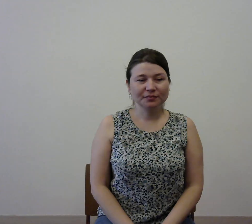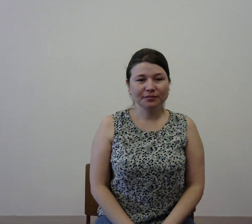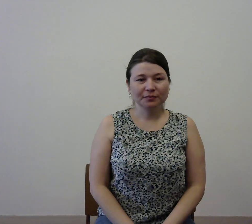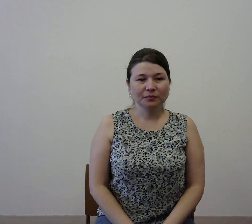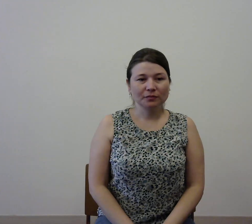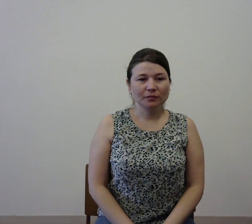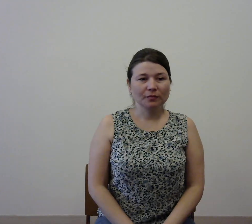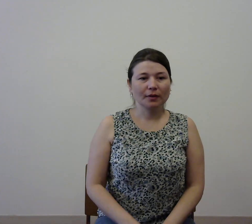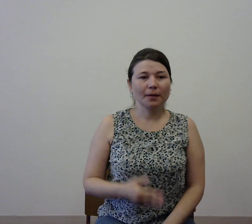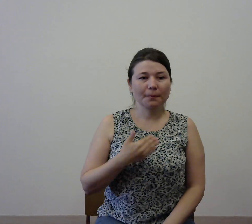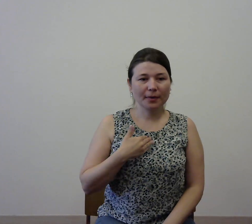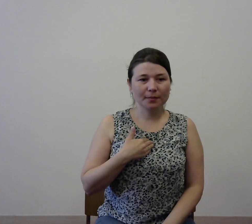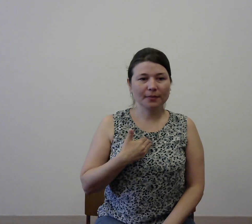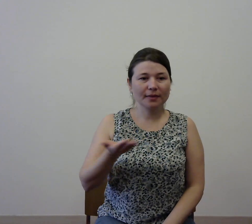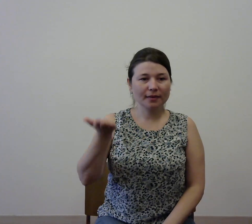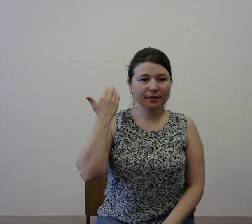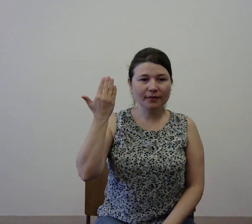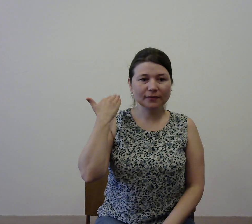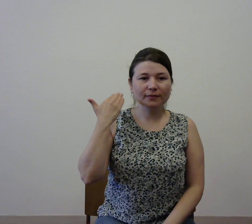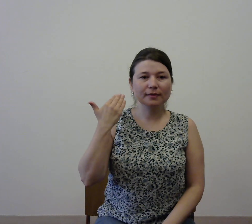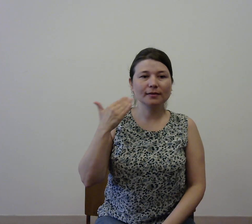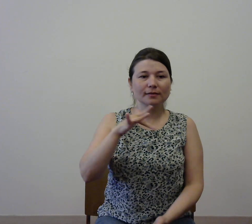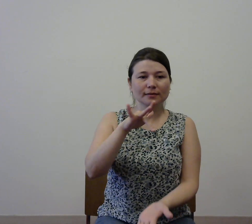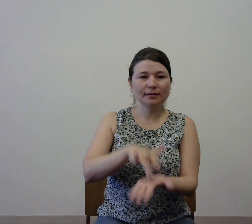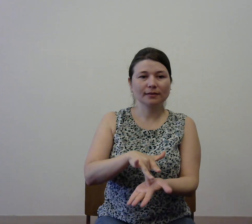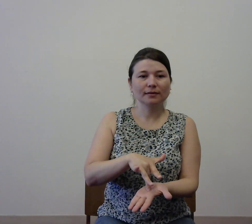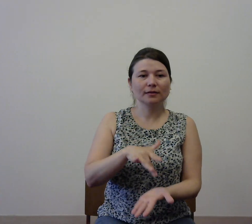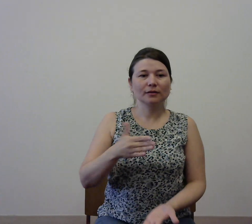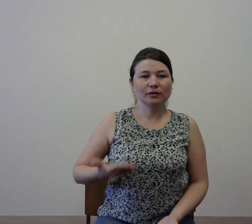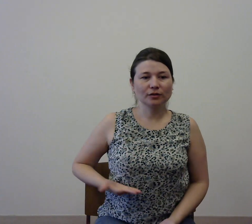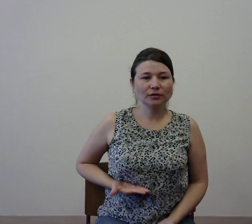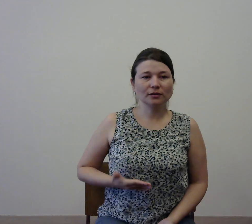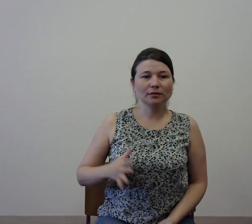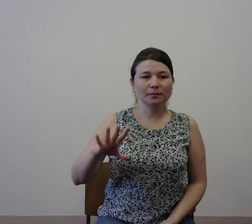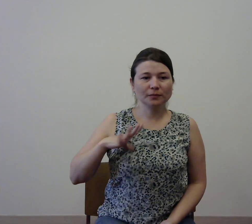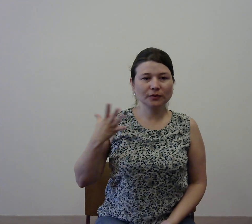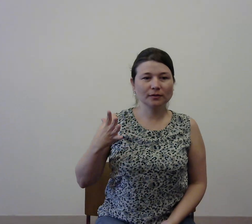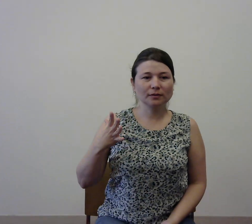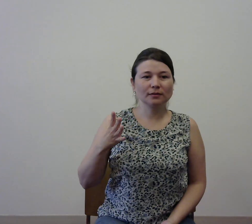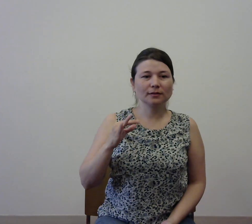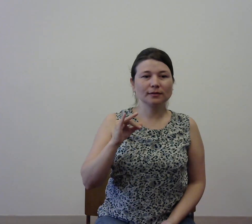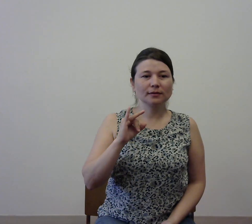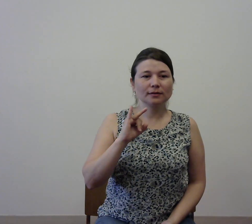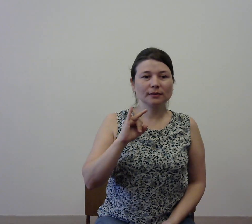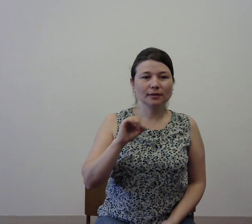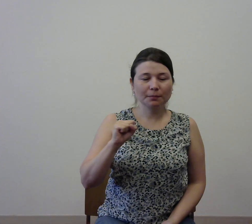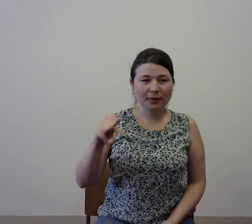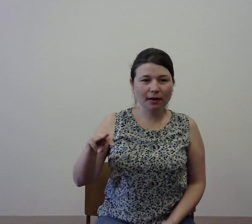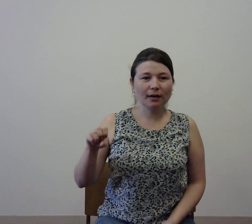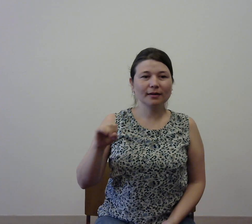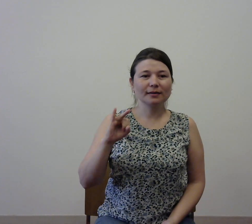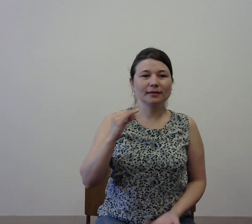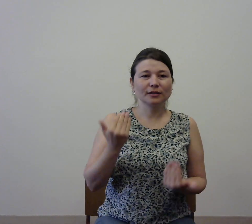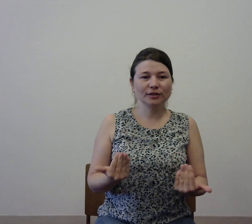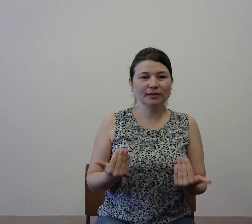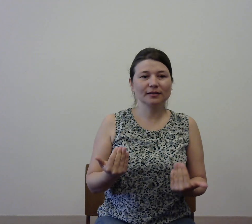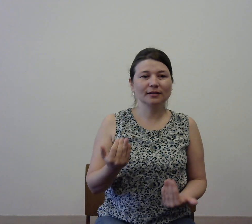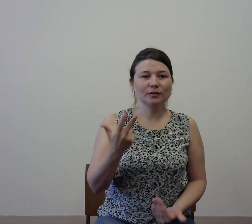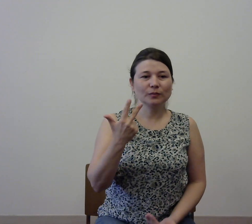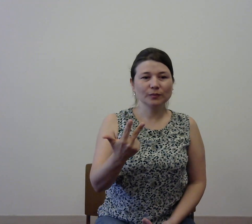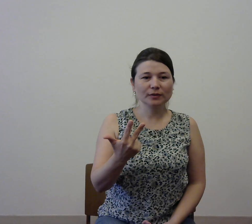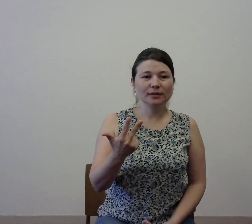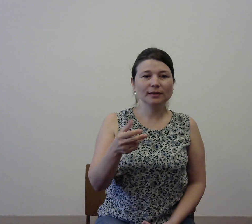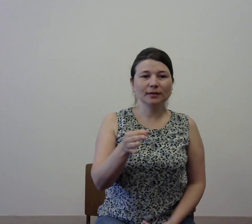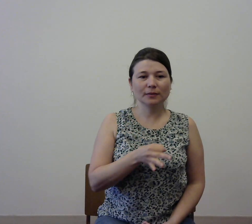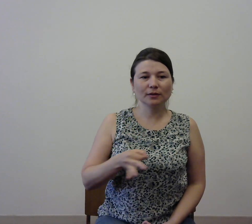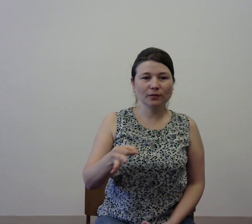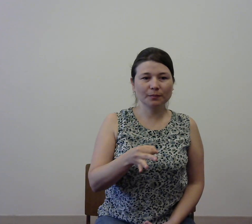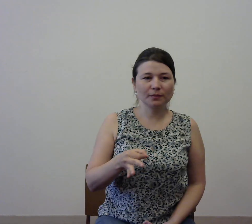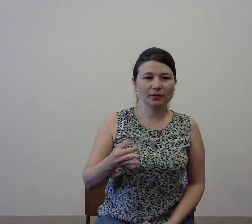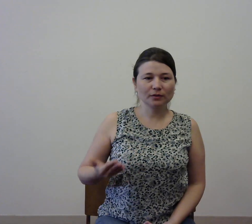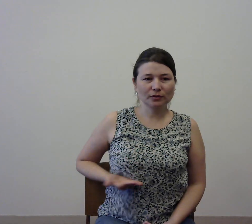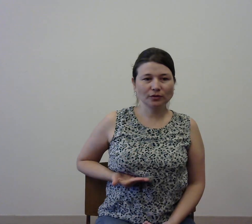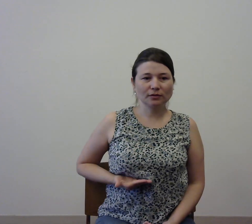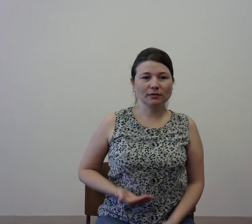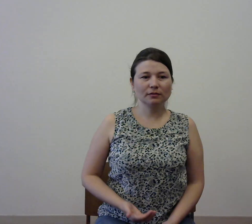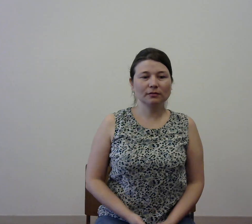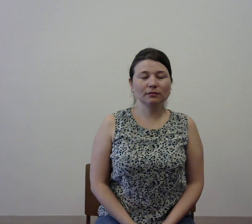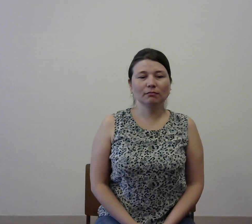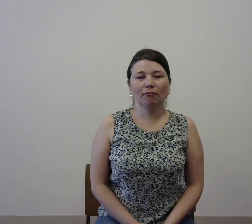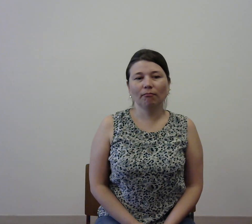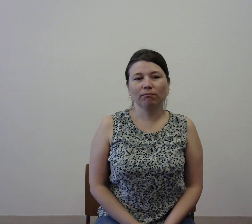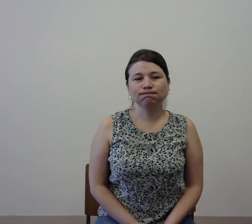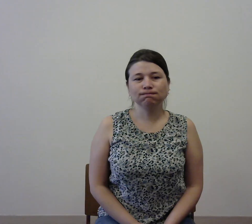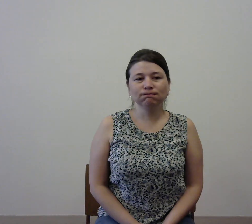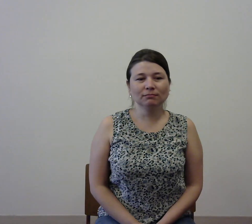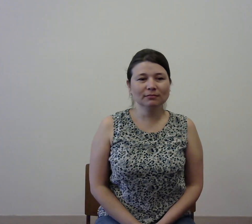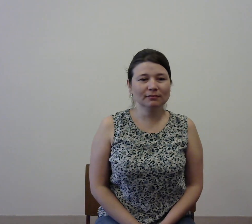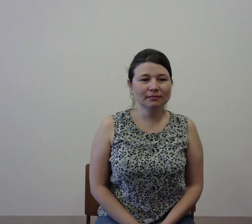Mən əvvəl mərkəzdə yaşamışam, amma indi 3-cü mikrorayonda yaşayıram